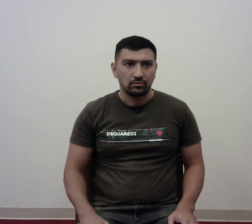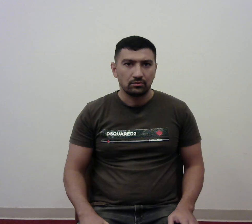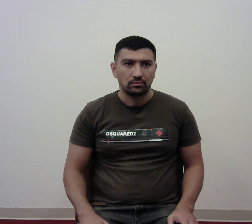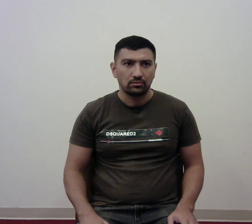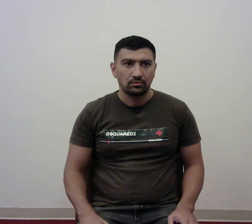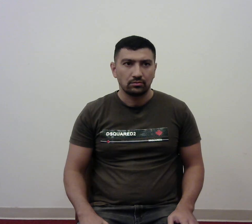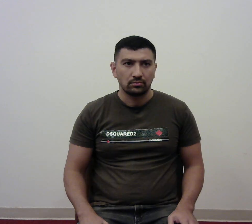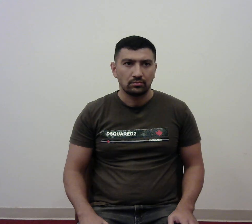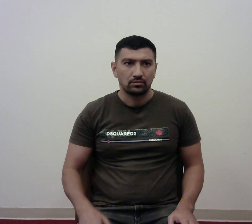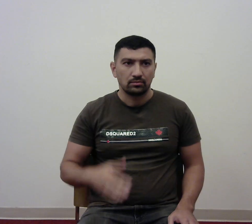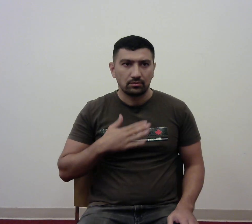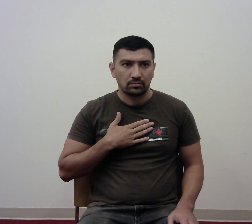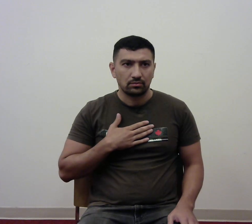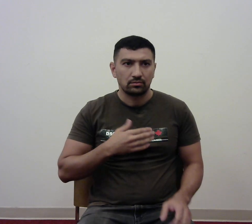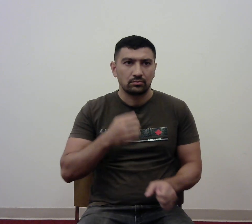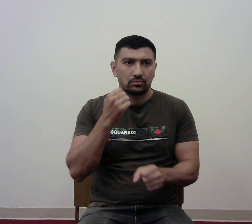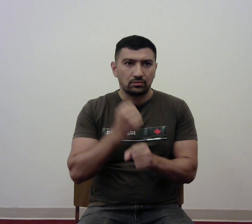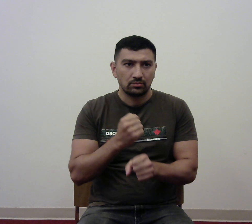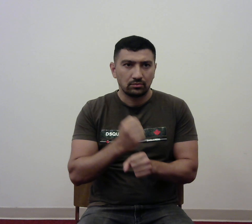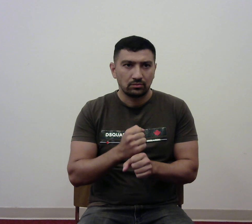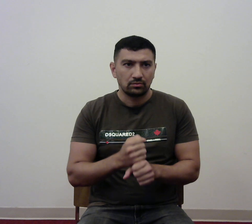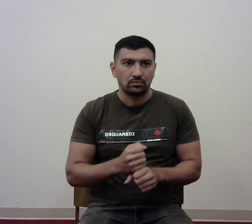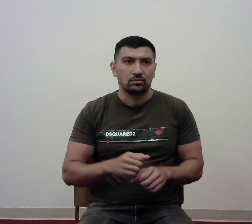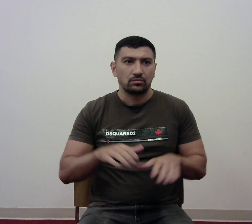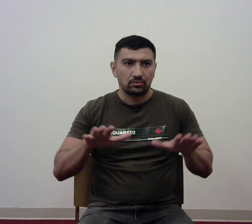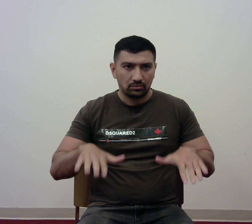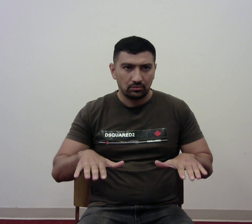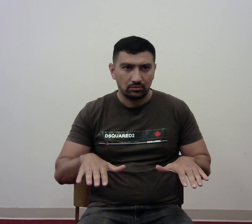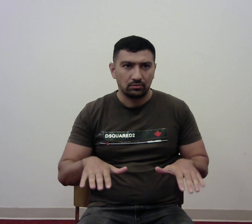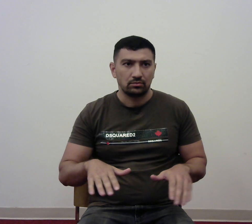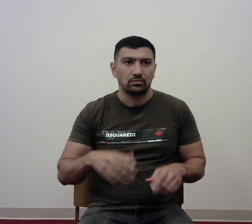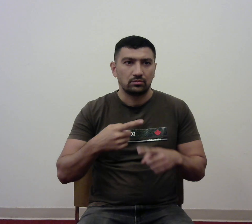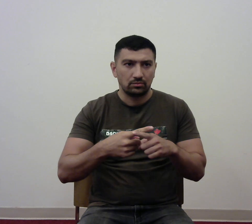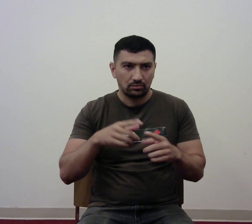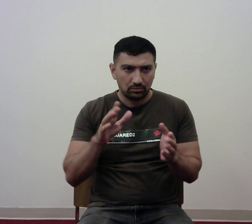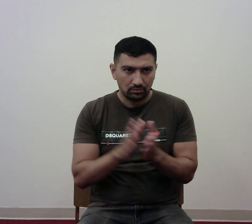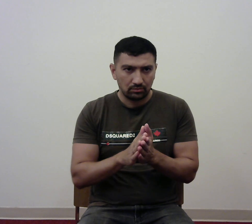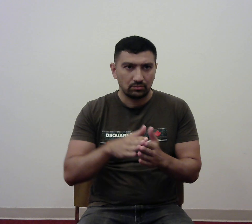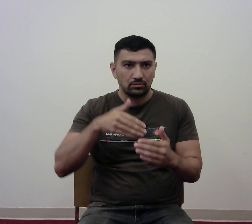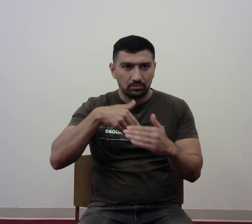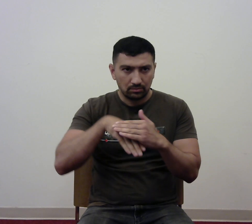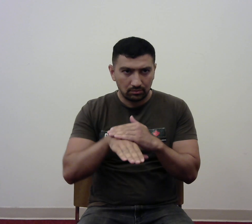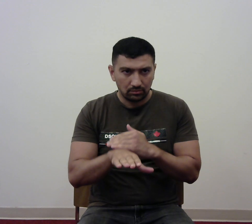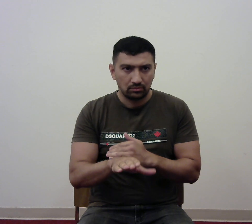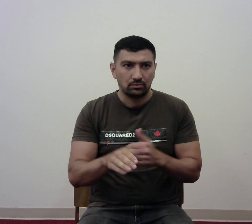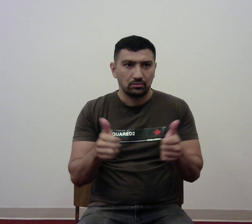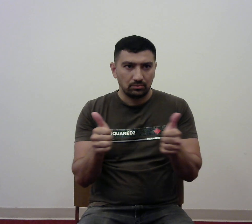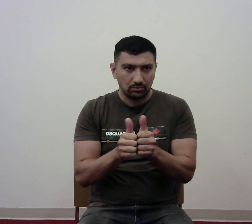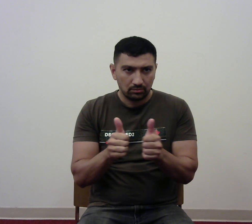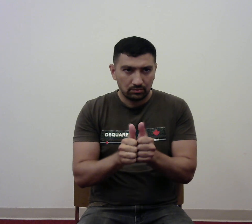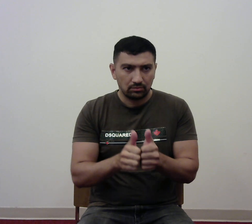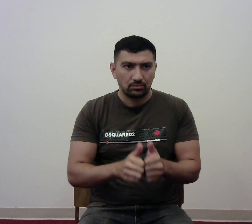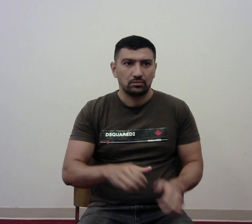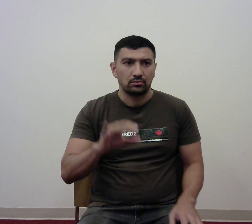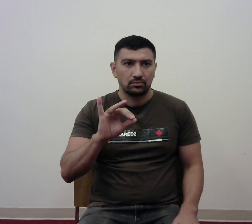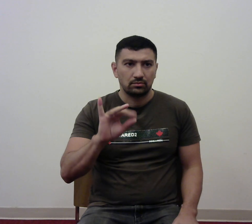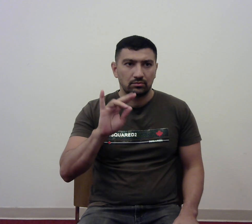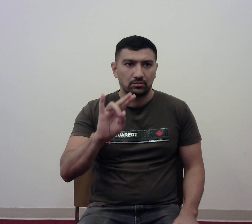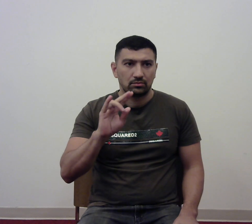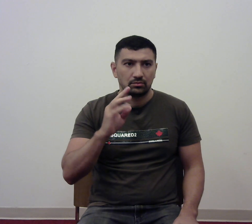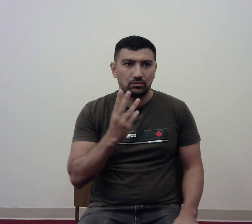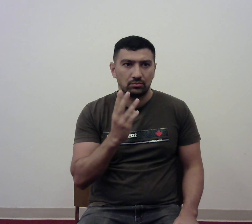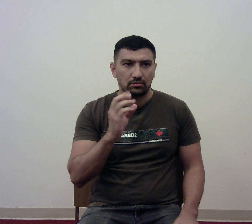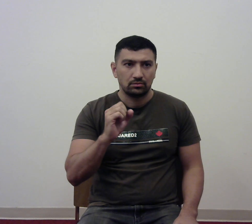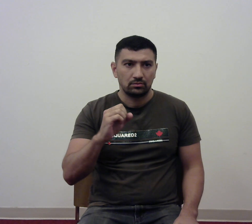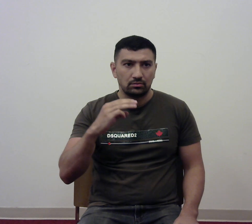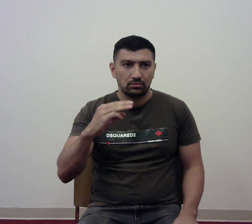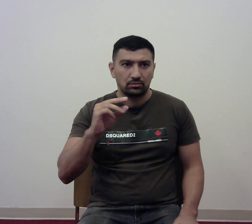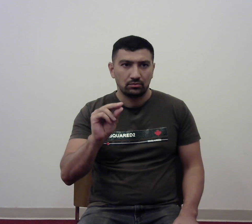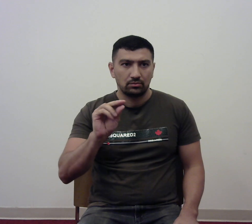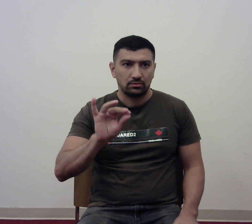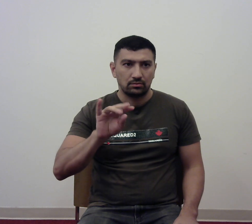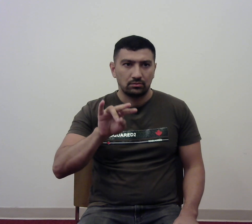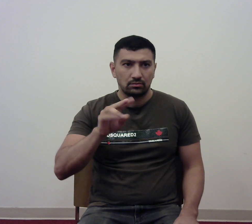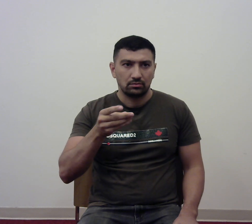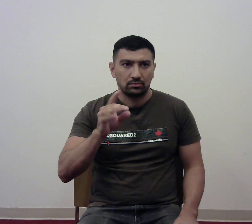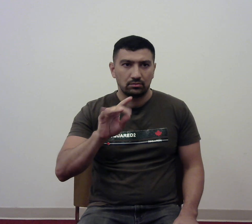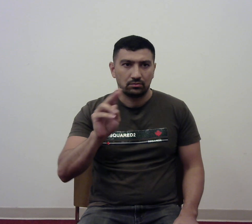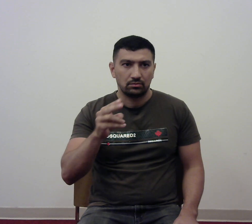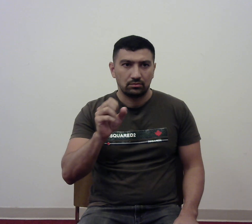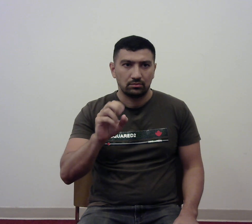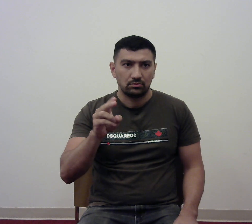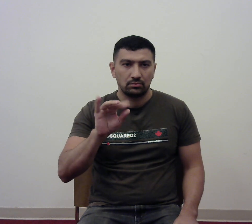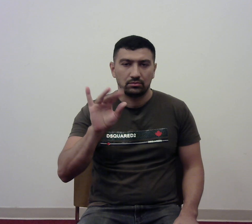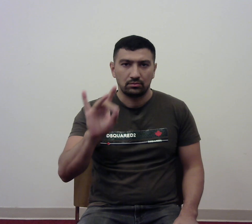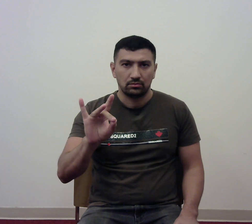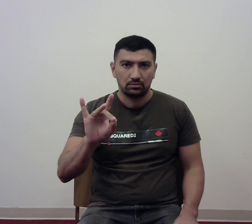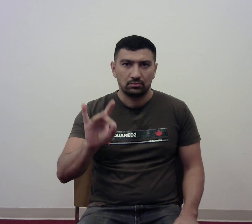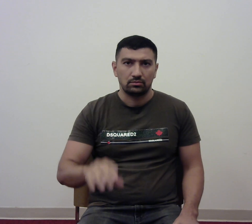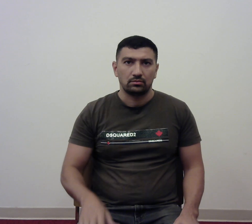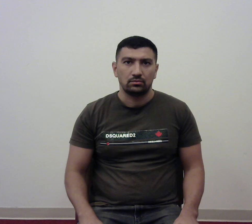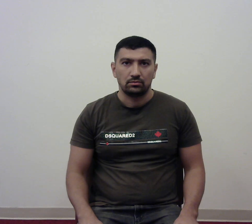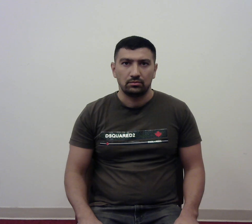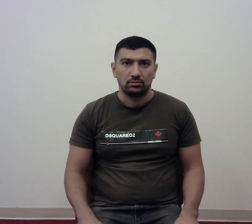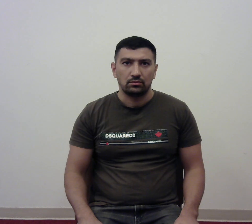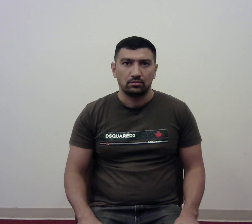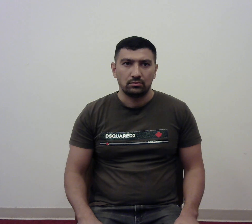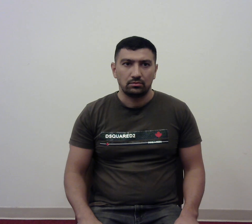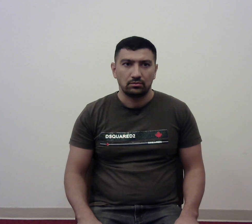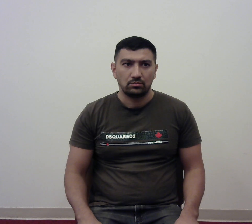Mənim iş yerim İnşaatçılar metrosunun yanındadadır